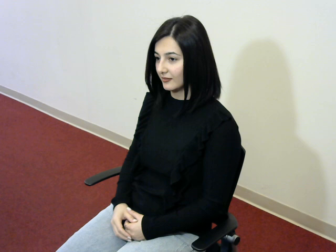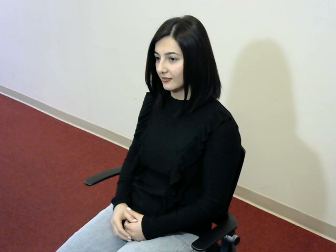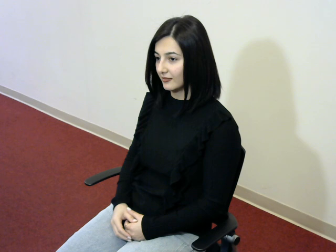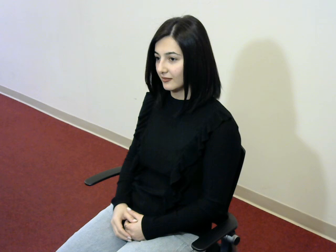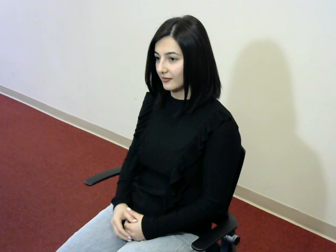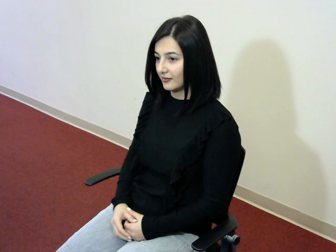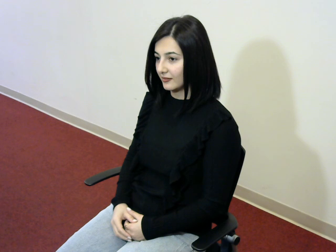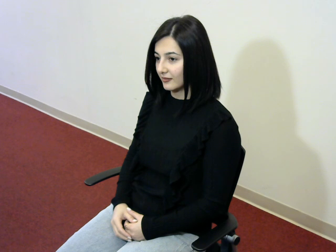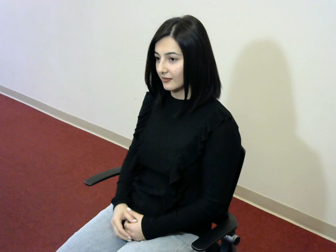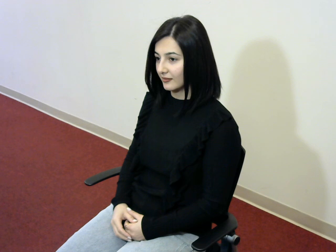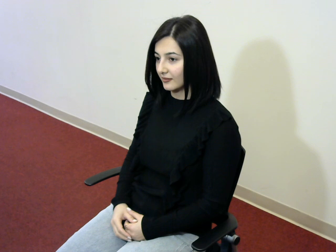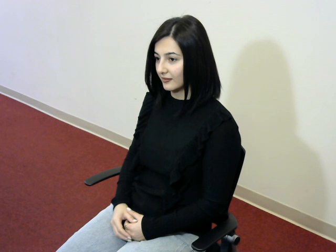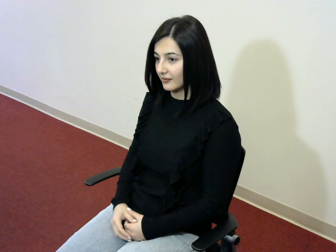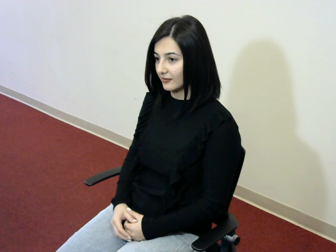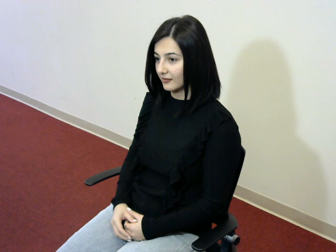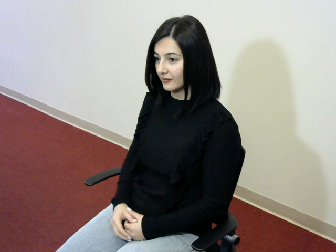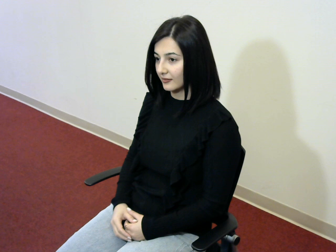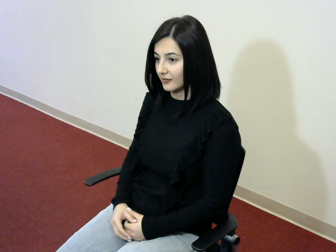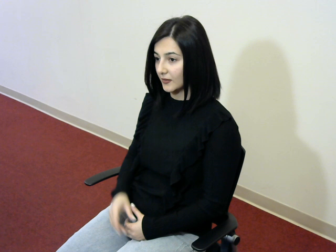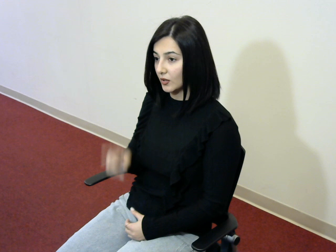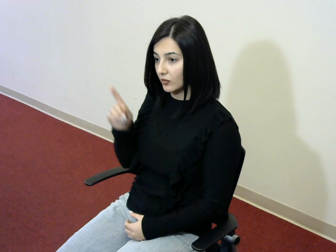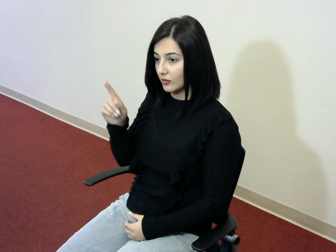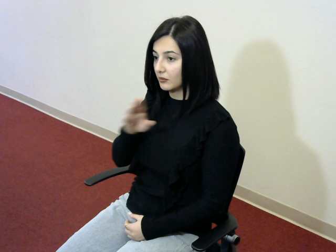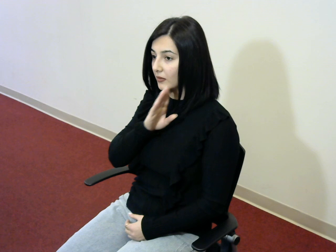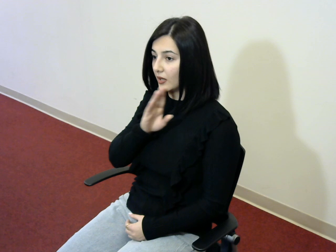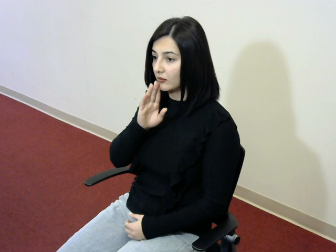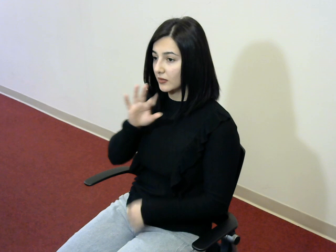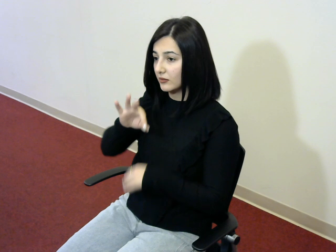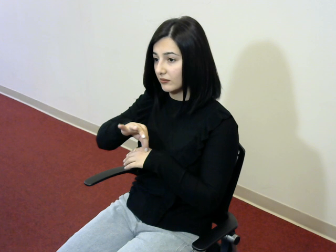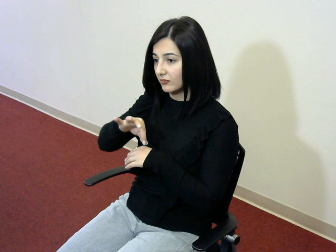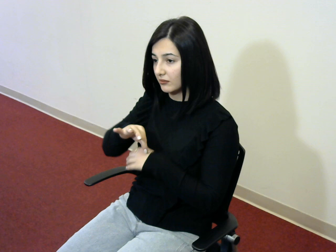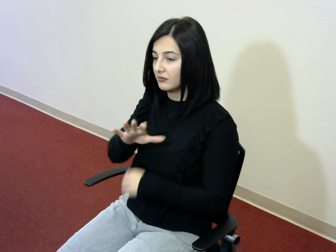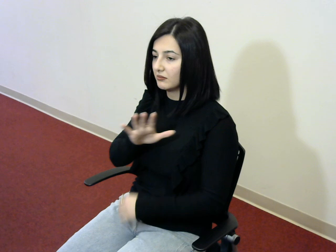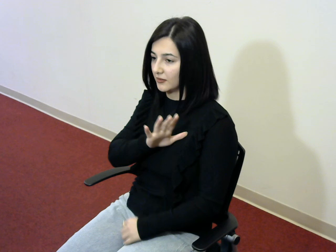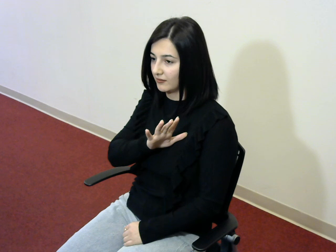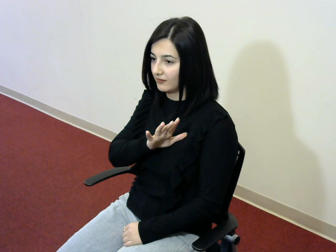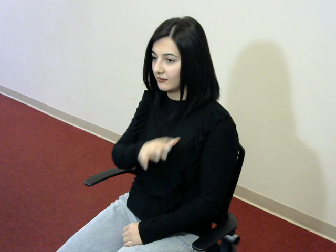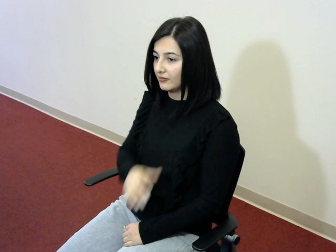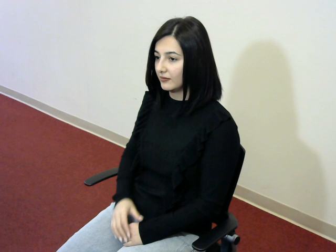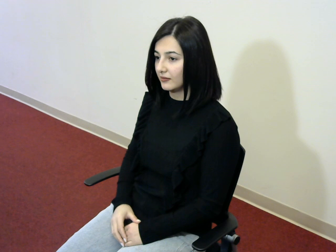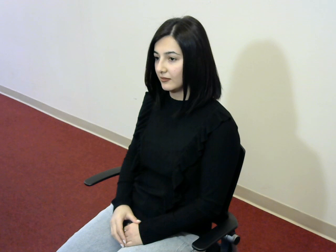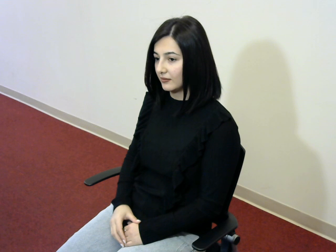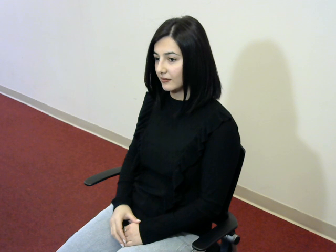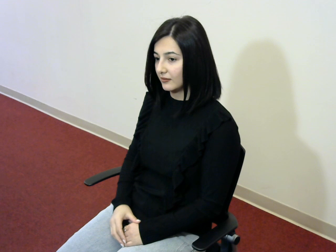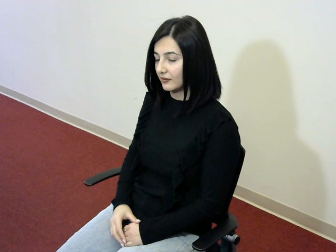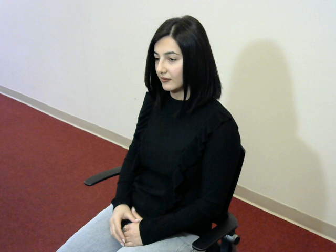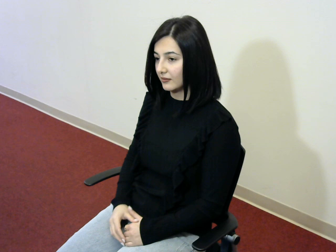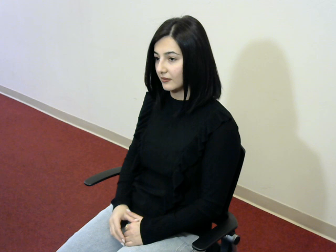Onun anası xəstələnmişdi